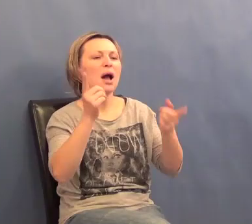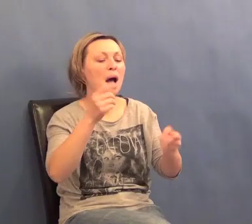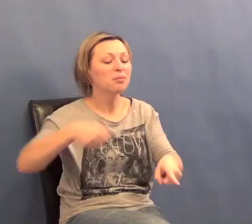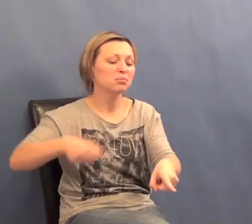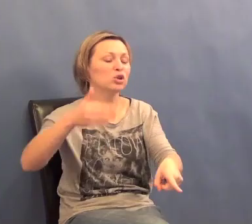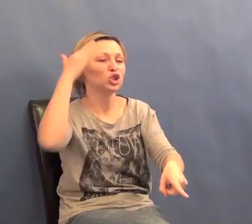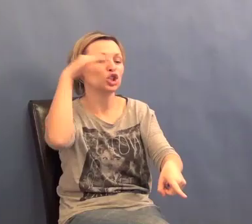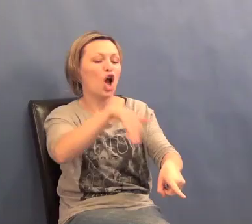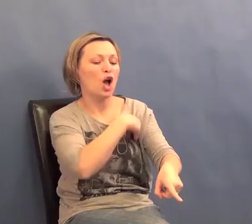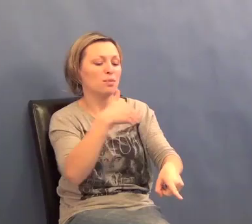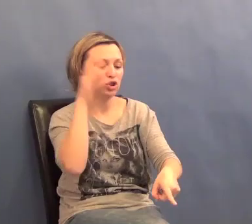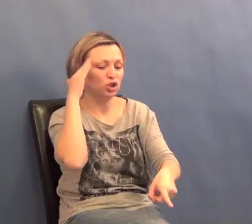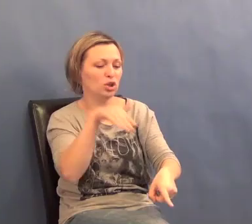Pokazuje, że jest osoba z walizką i to może oznaczać, że idzie do szkoły.